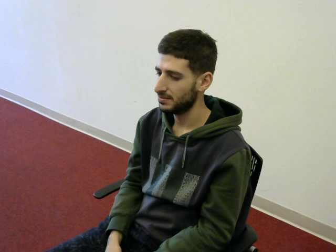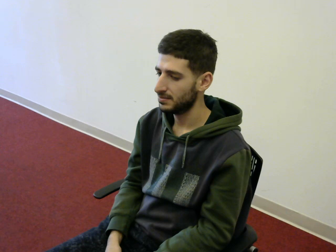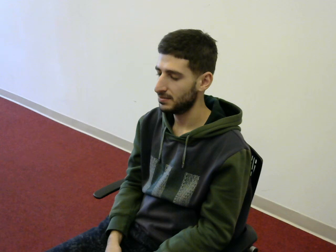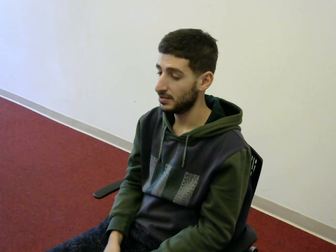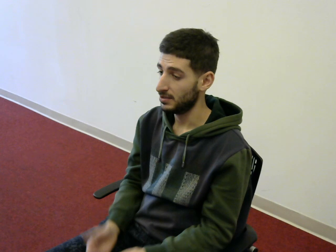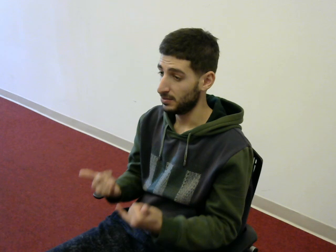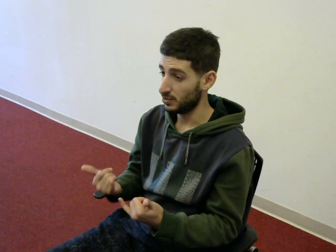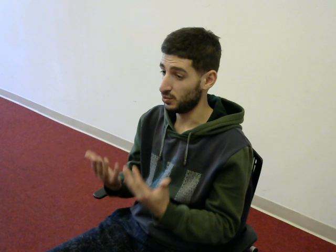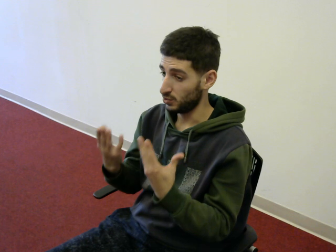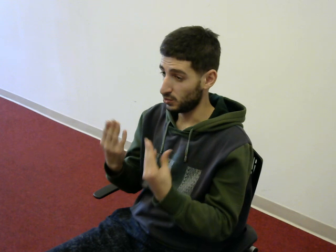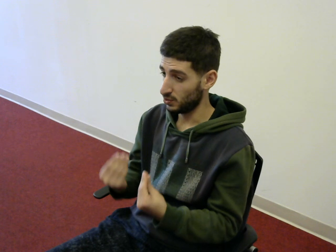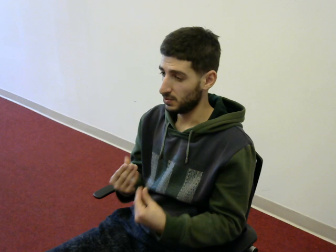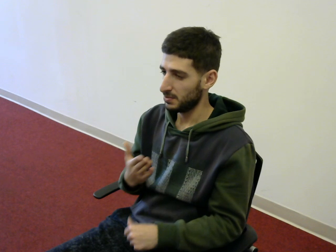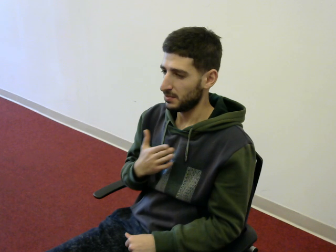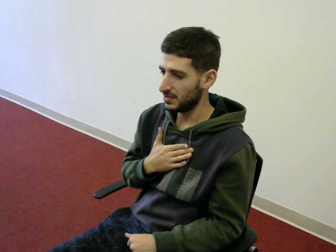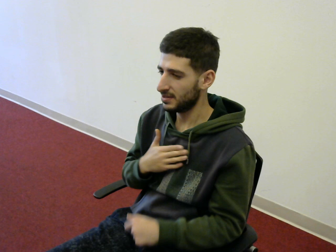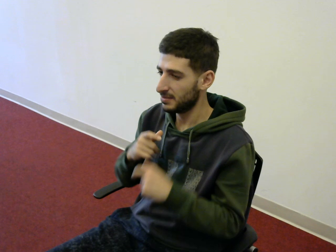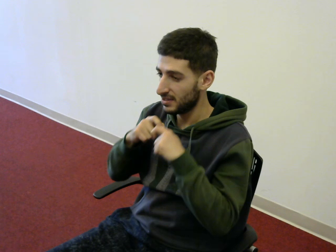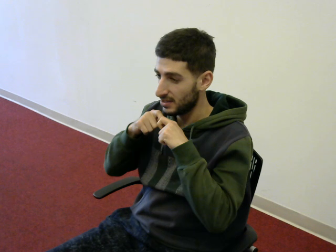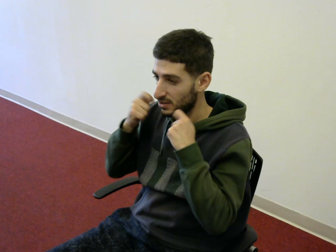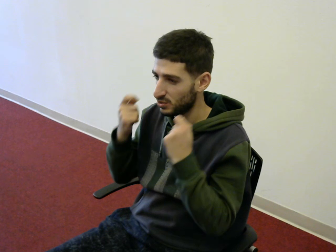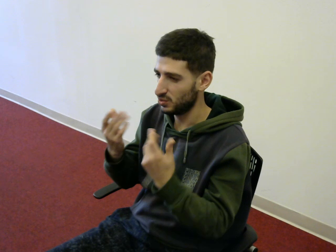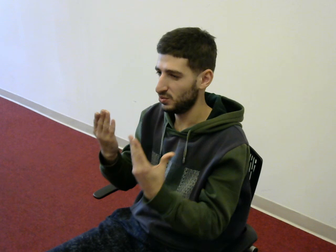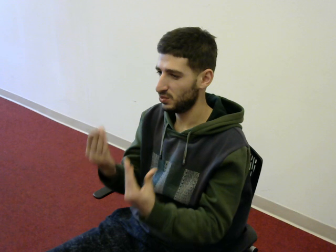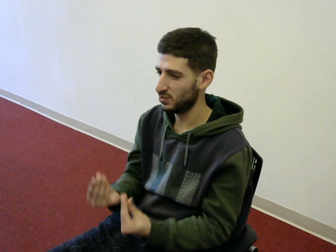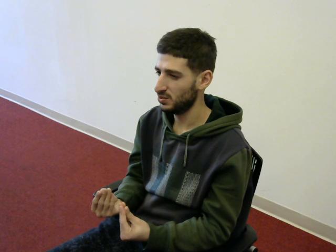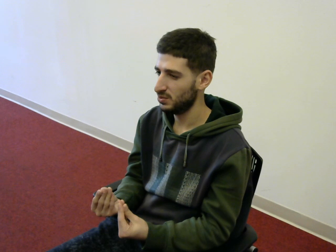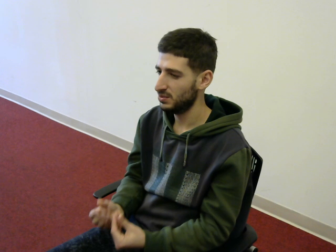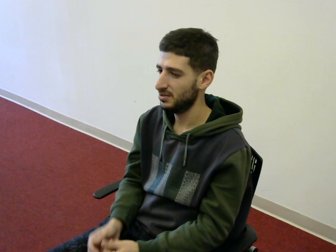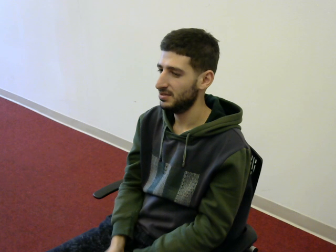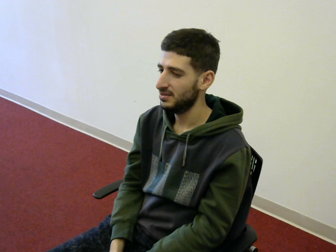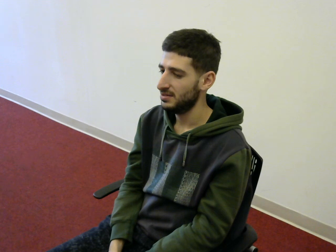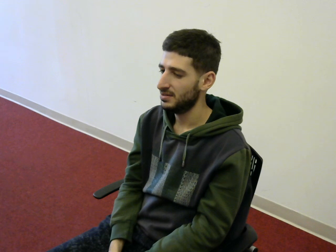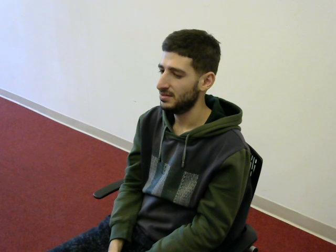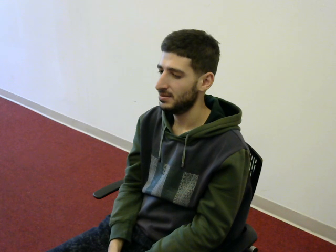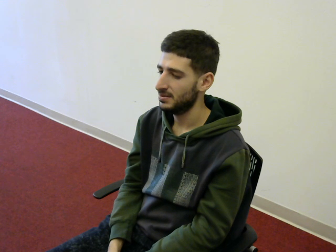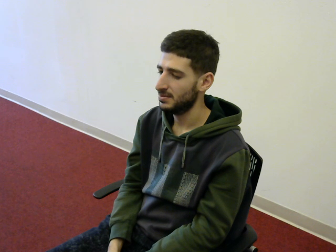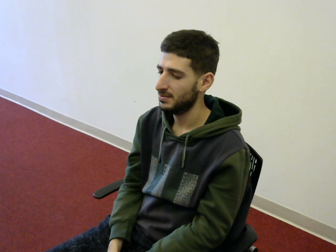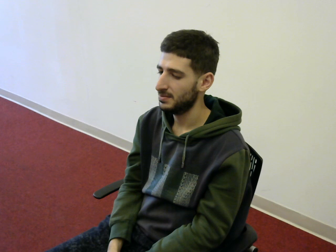Bu gün mənim ad günümdür